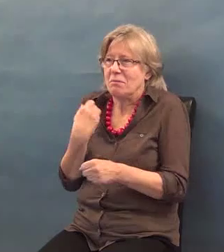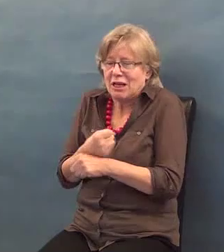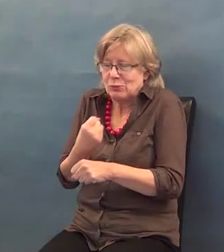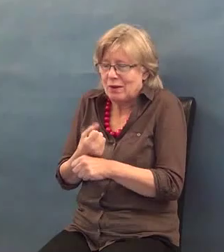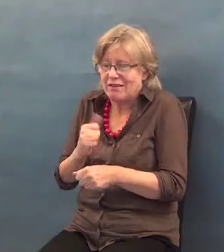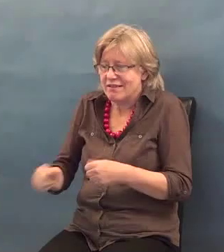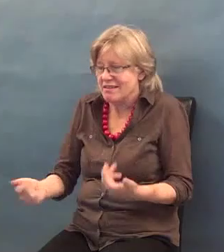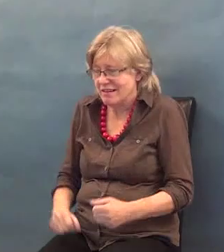Ja nie pracuję.